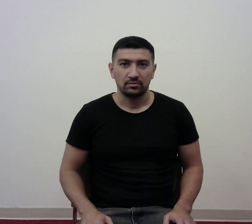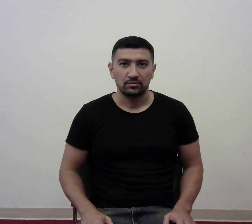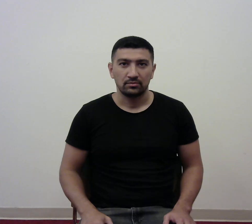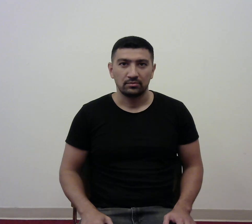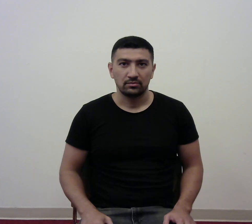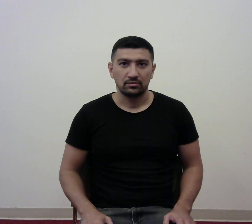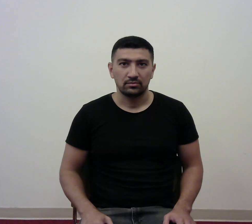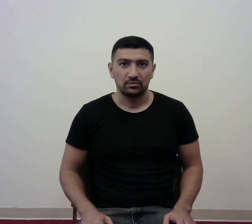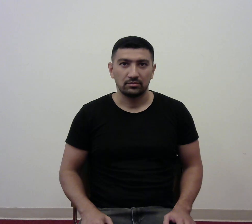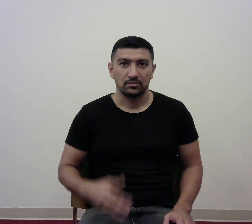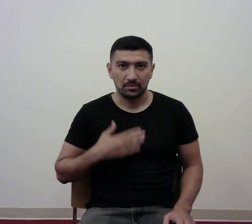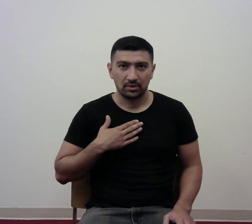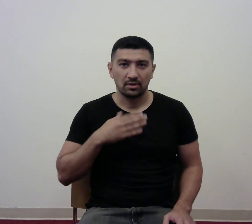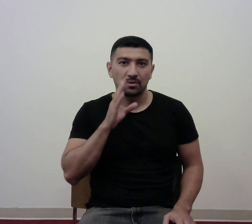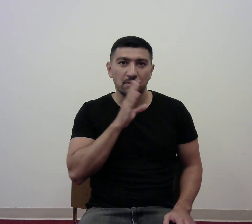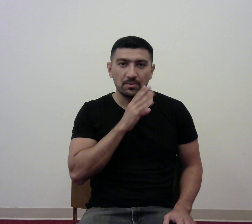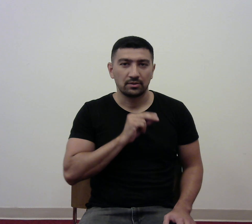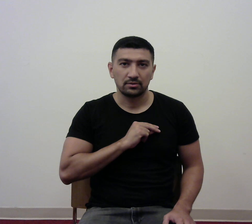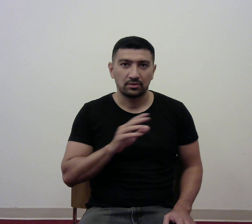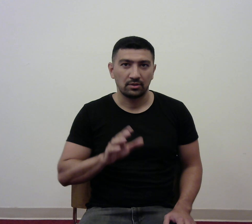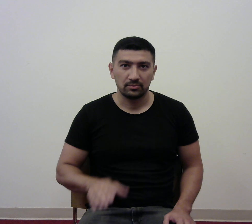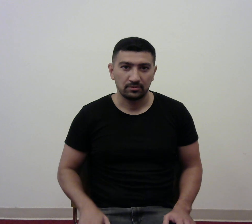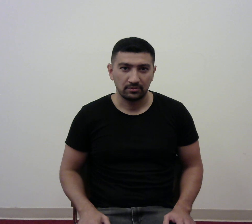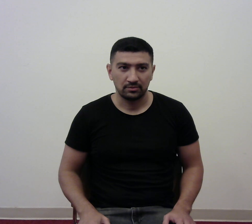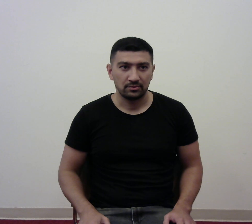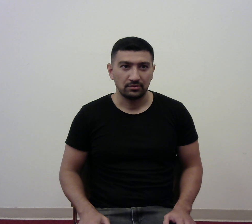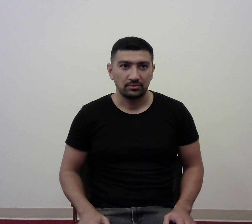Mənim anam işsizdir